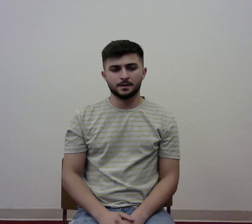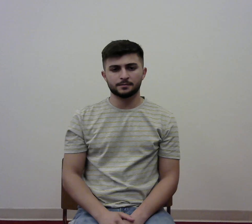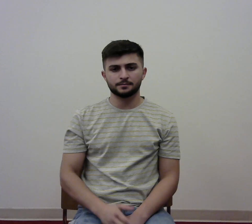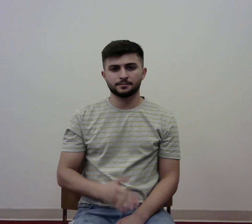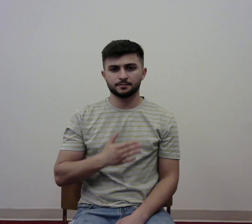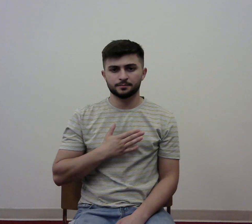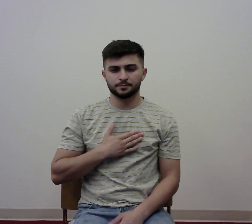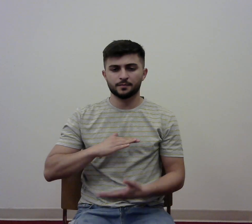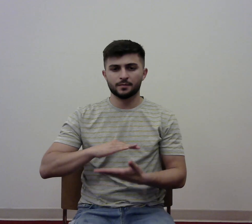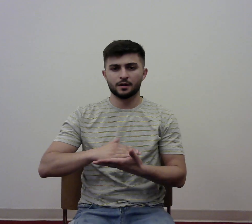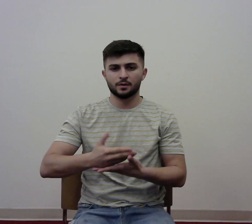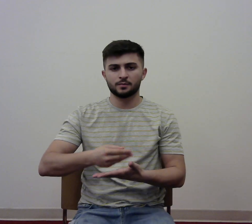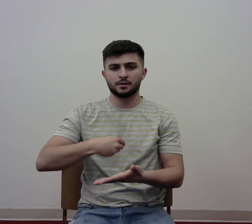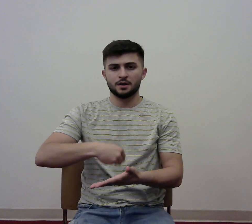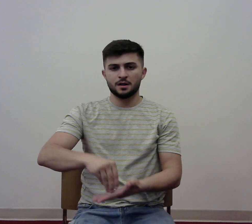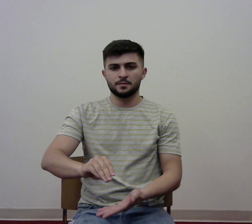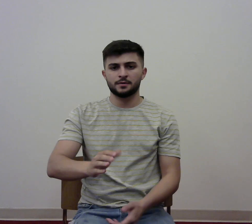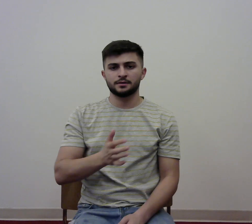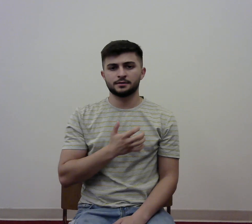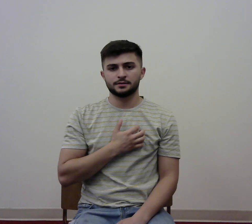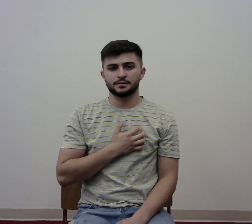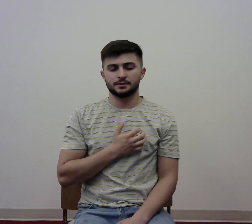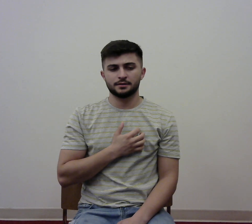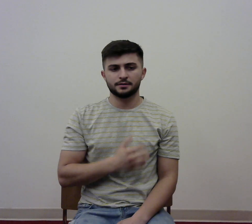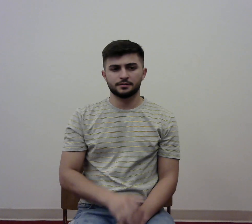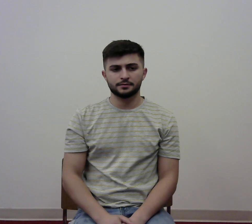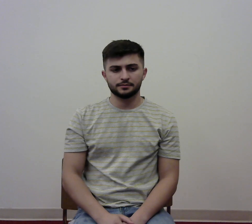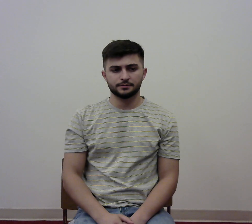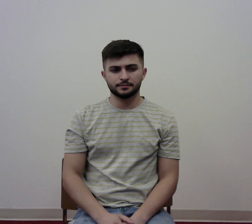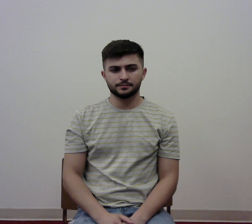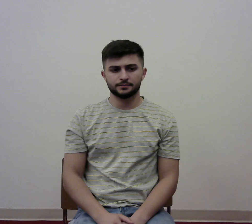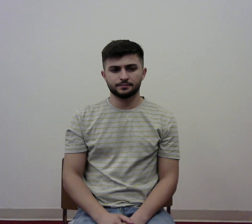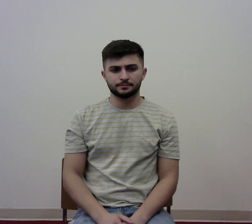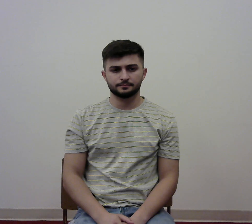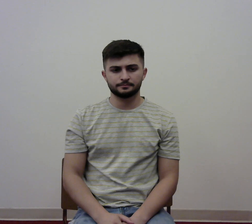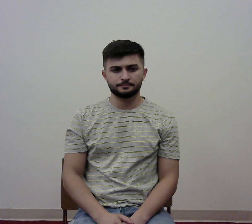Mən kompüter almaq istəyirəm